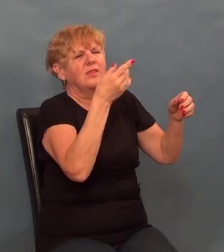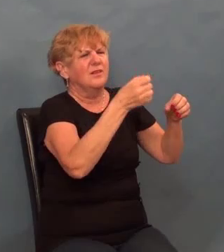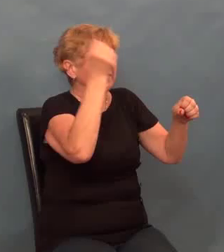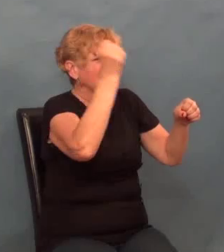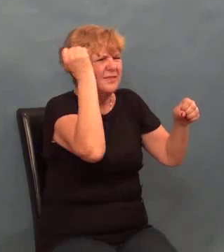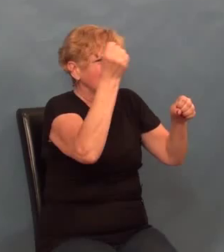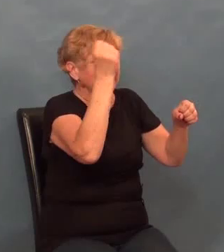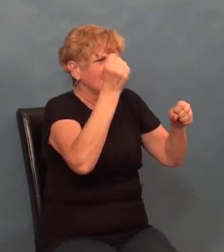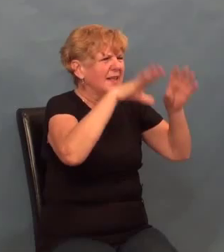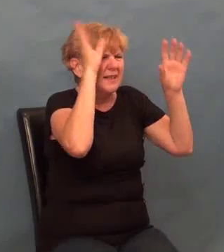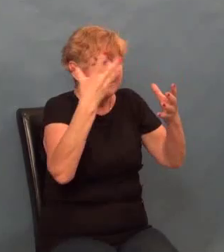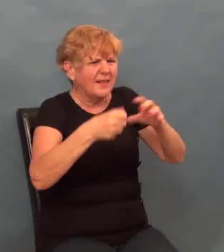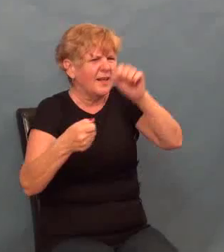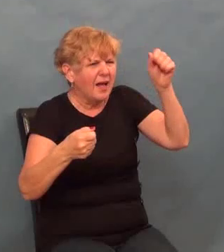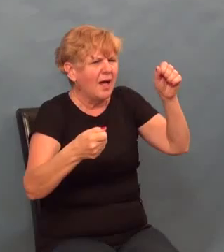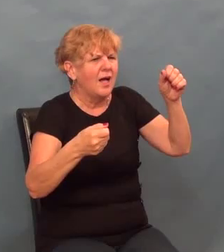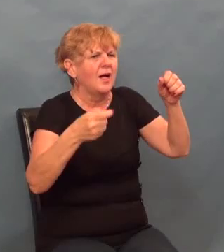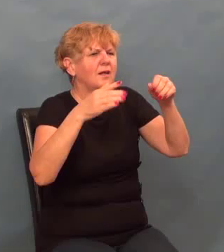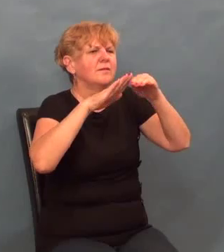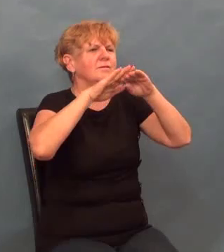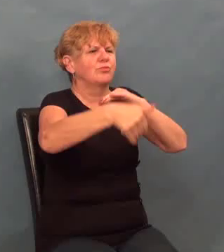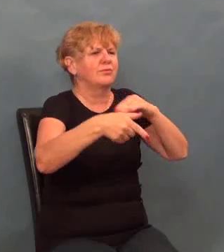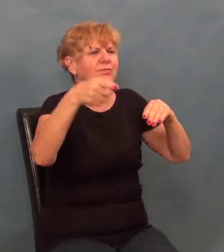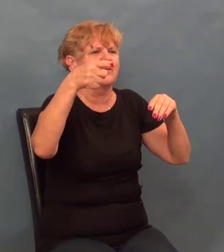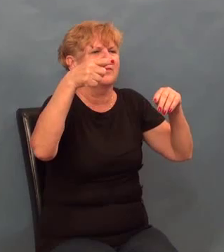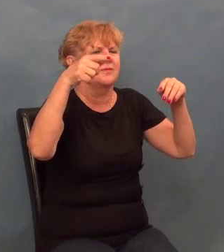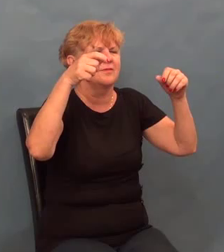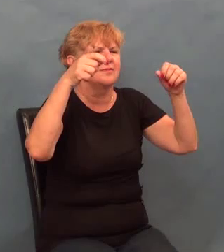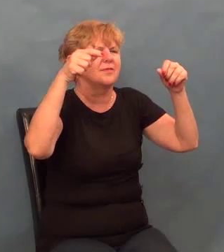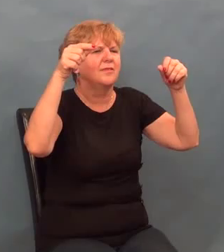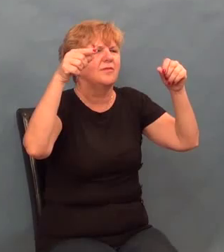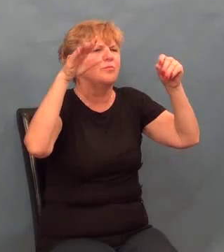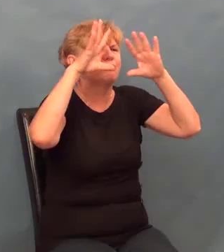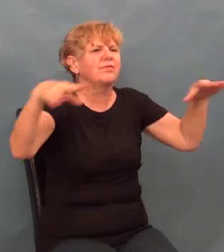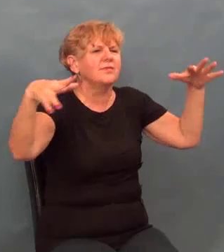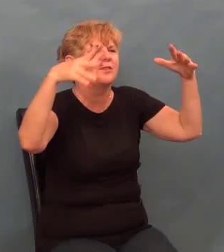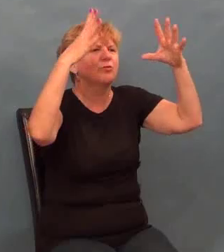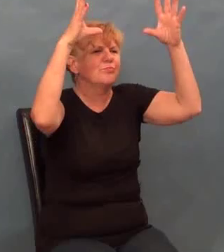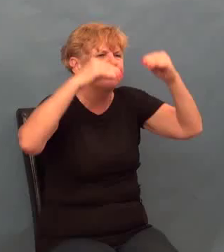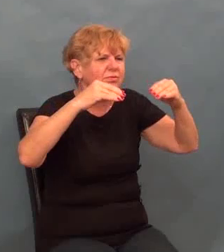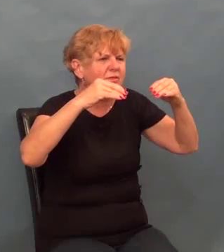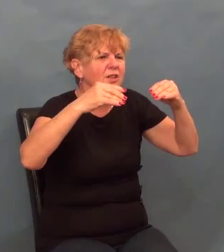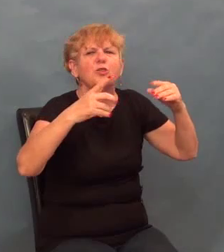Walili w drzwi, chcieli je otworzyć, ale na szczęście alarm przestał wyć.